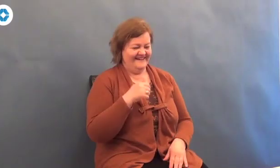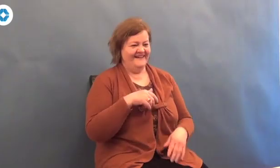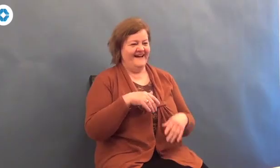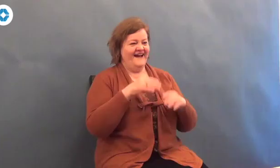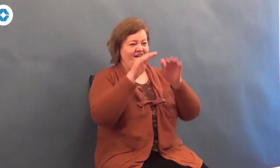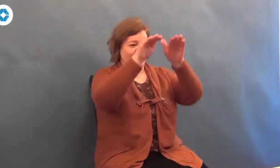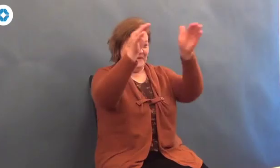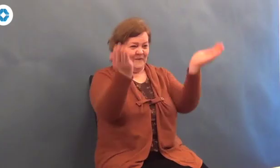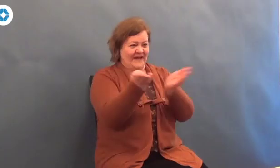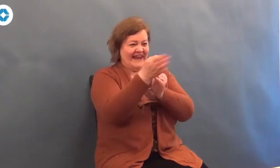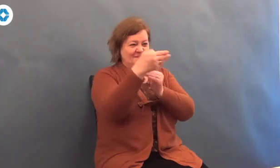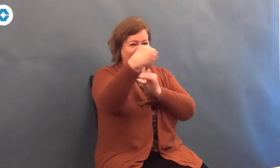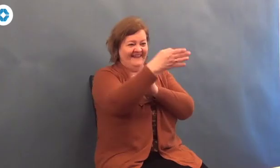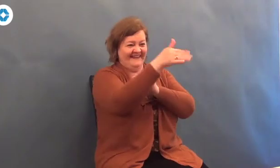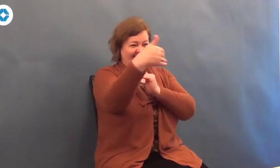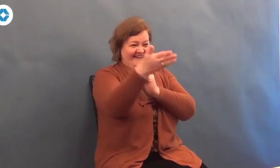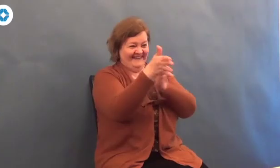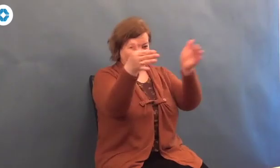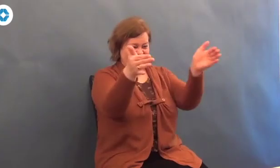Akwarium w kształcie kuli, a w niej pływa ryba.